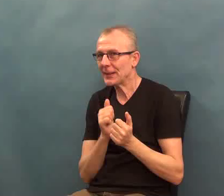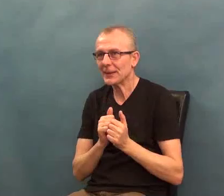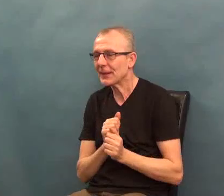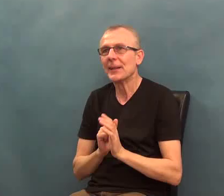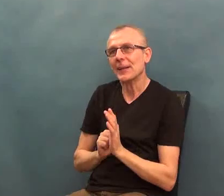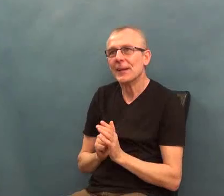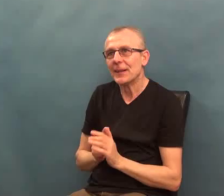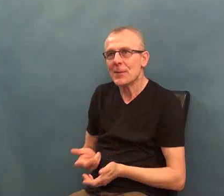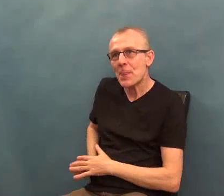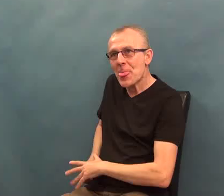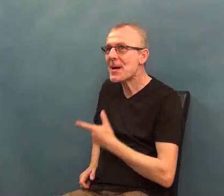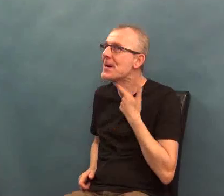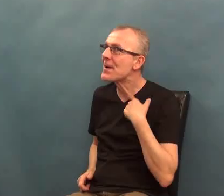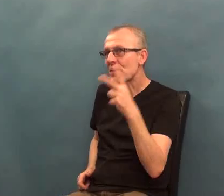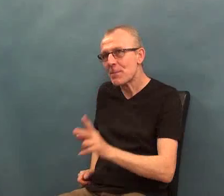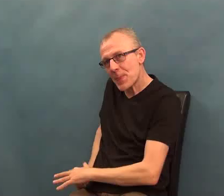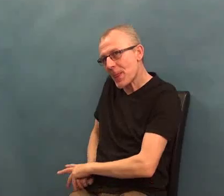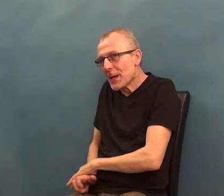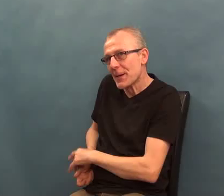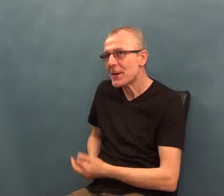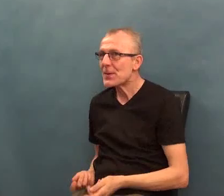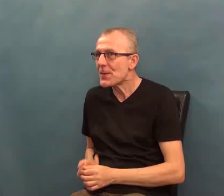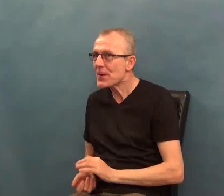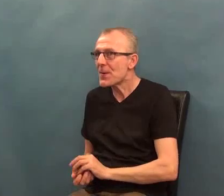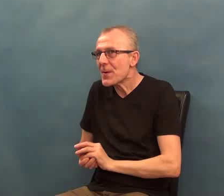Chłopiec wyjmuje z kieszeni kamień i szykuje się do rzutu.